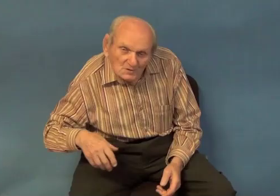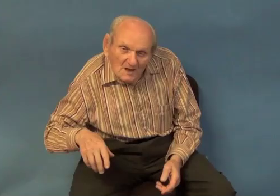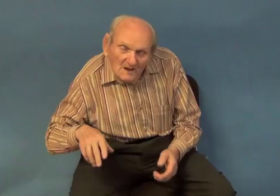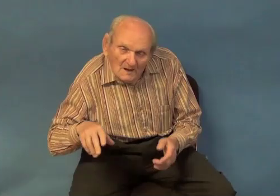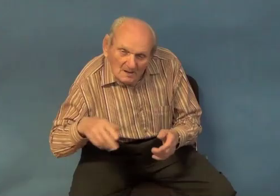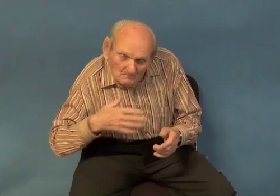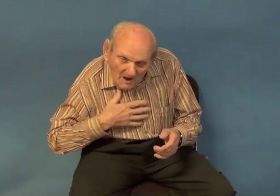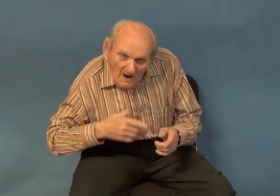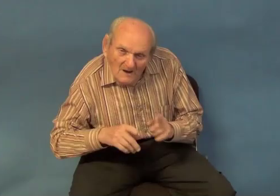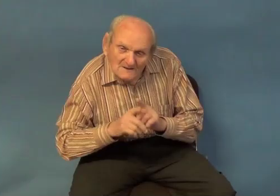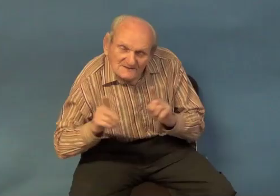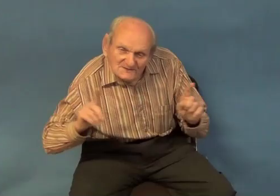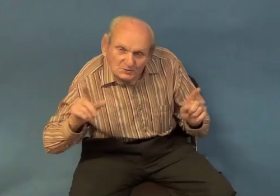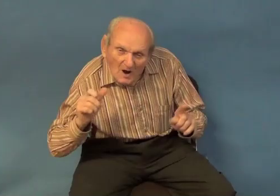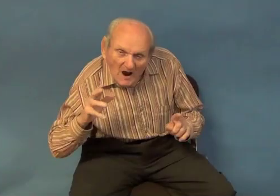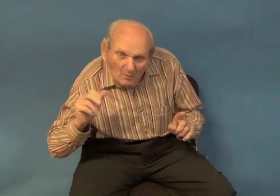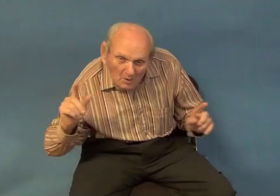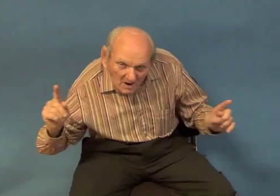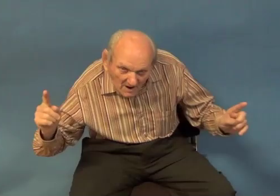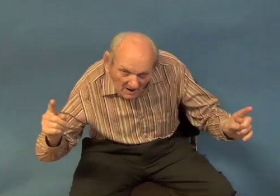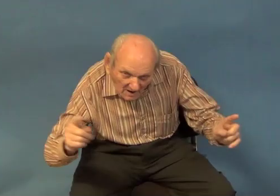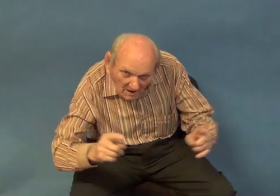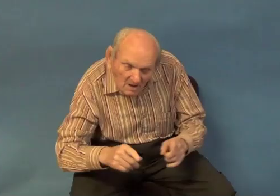Miał działkę.